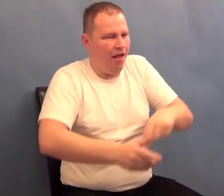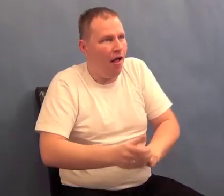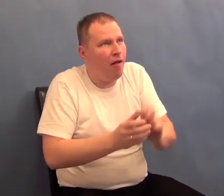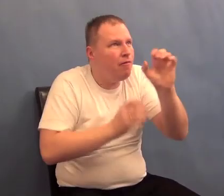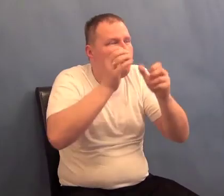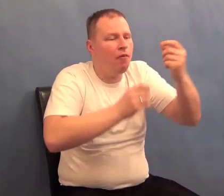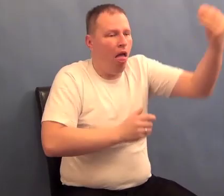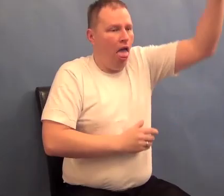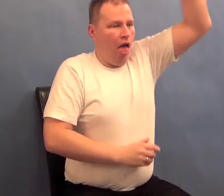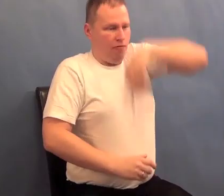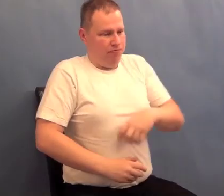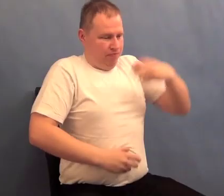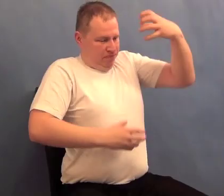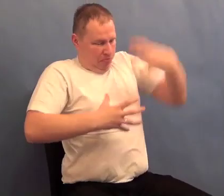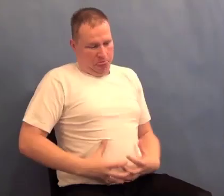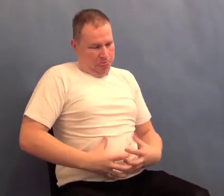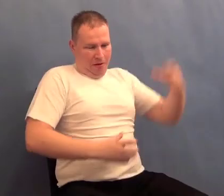Kot połknął kulę, jest w jego brzuchu.